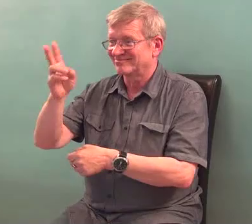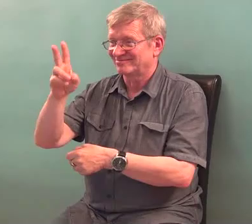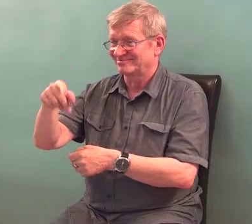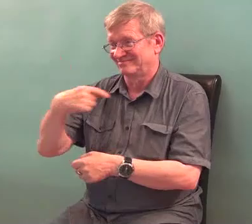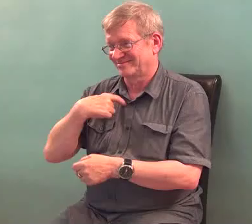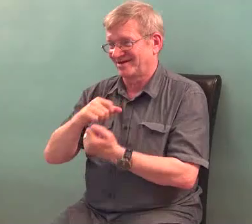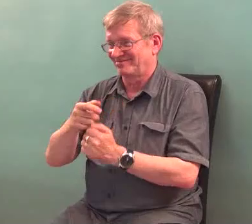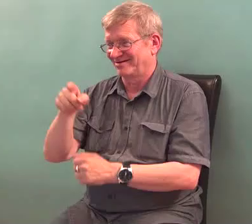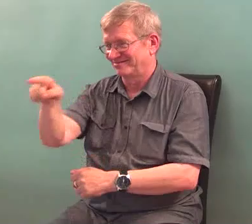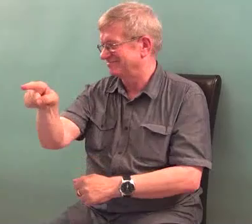Ja albo ty.